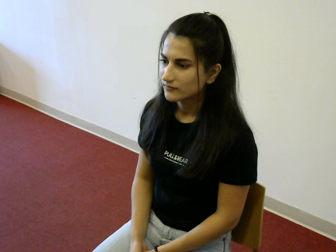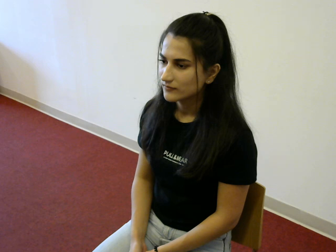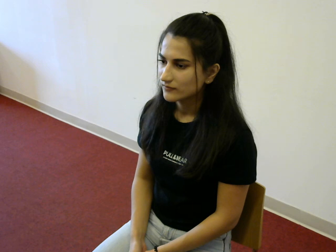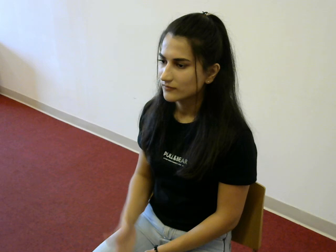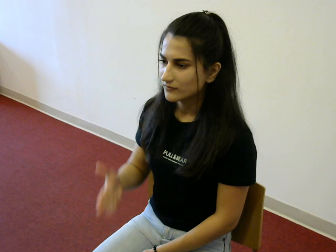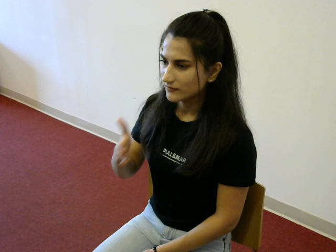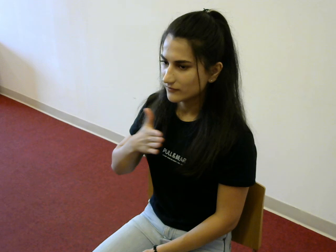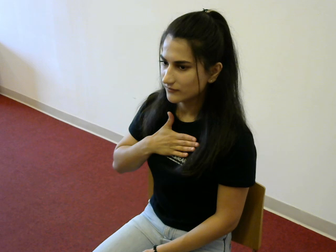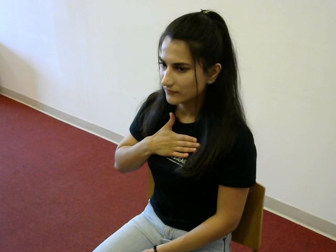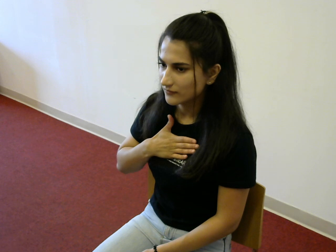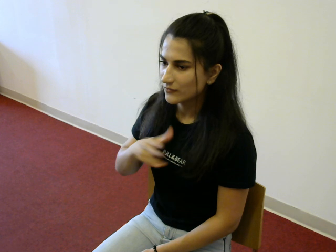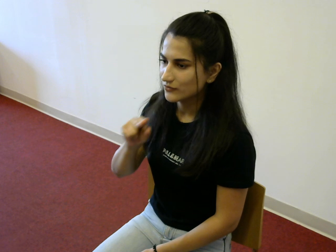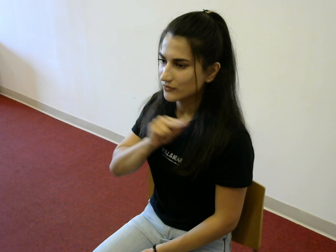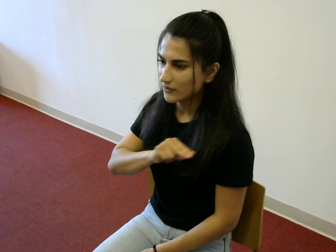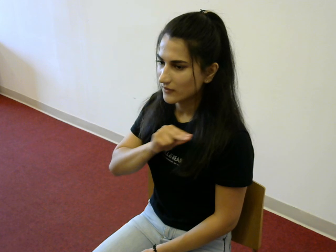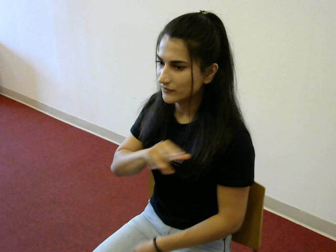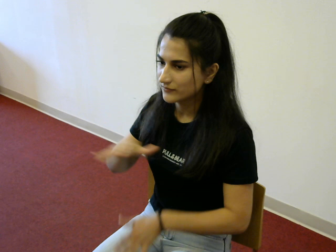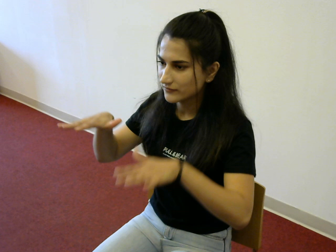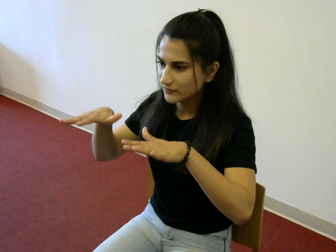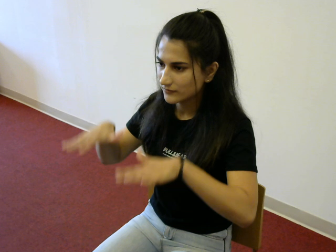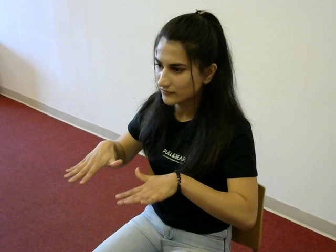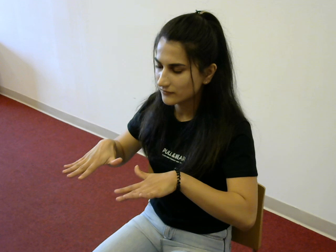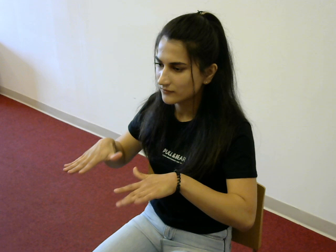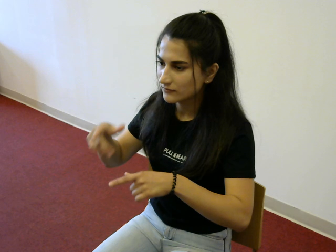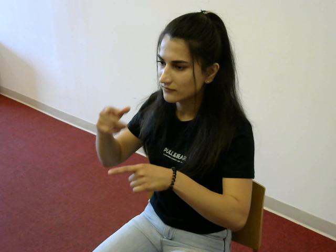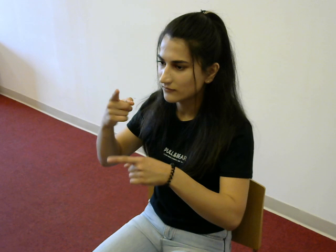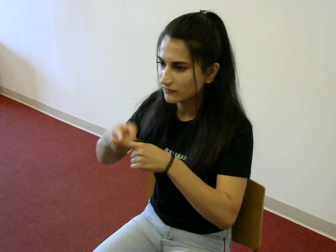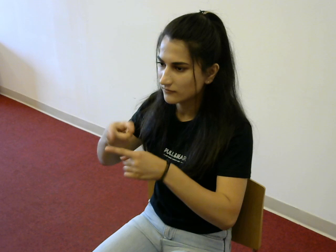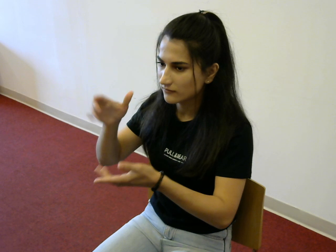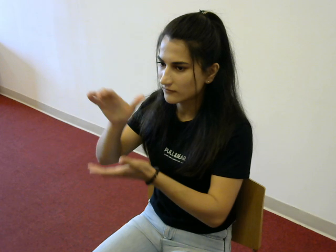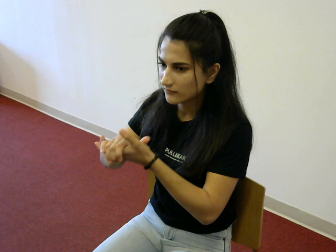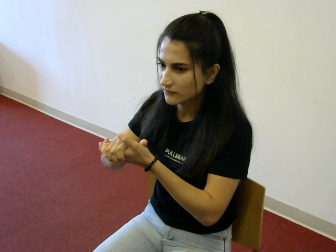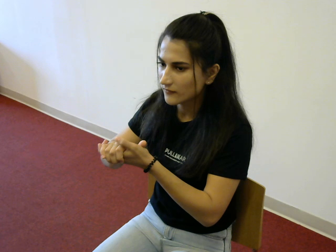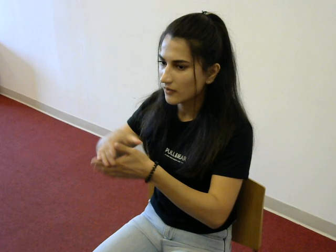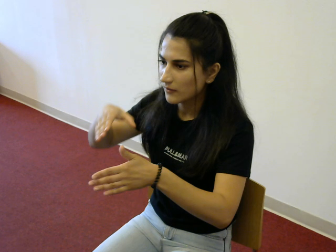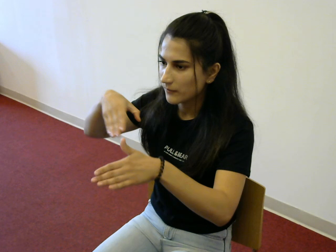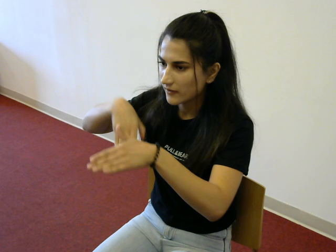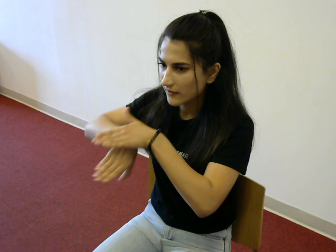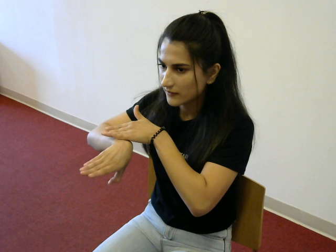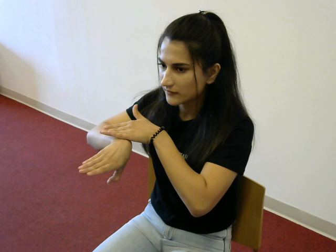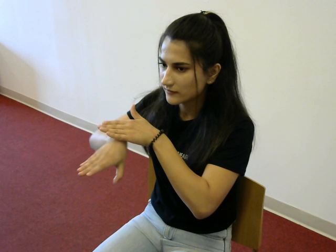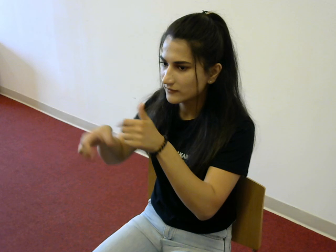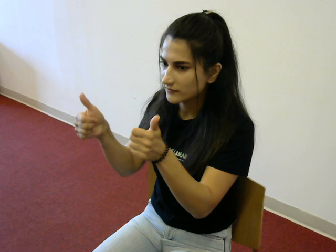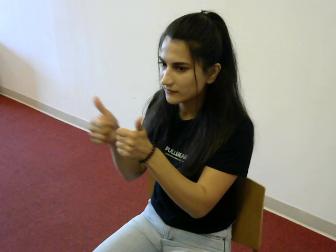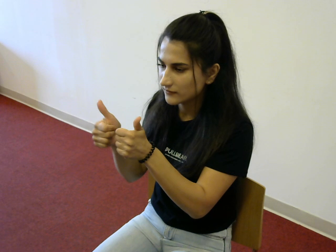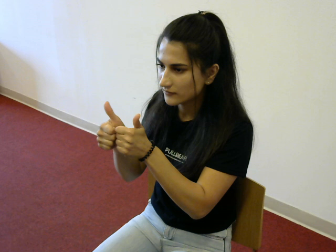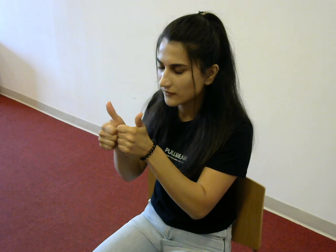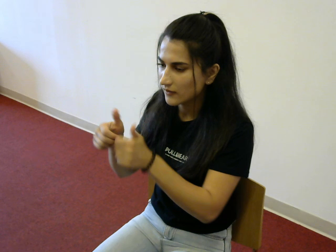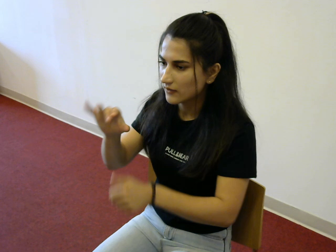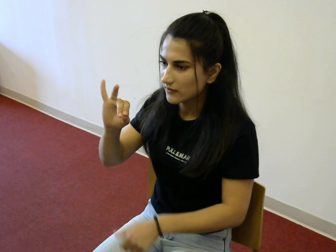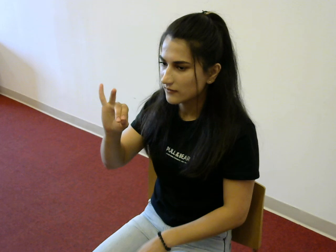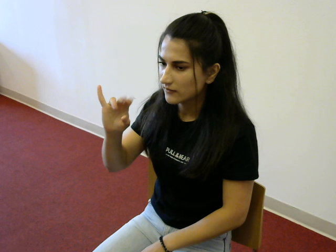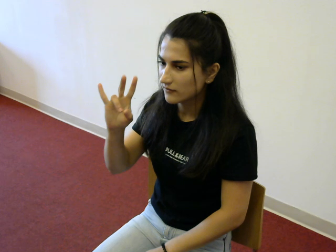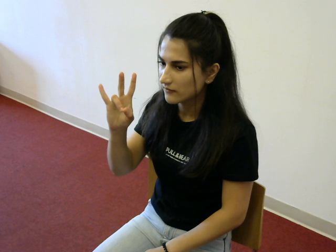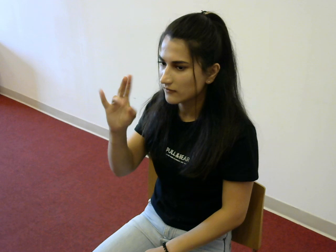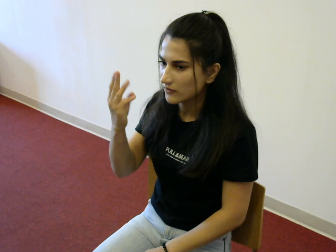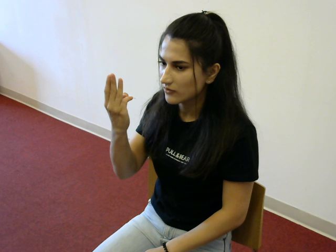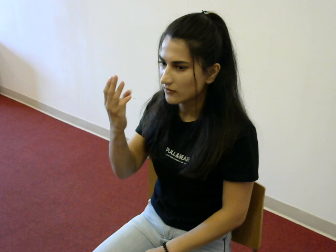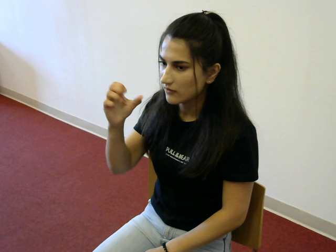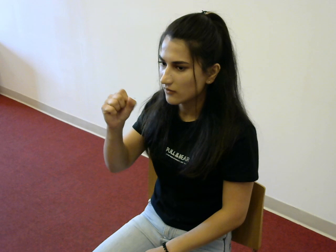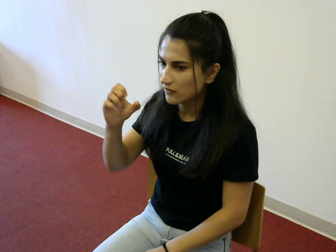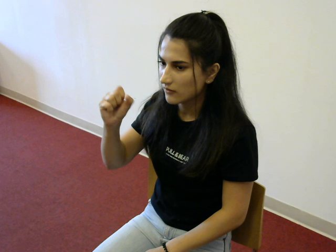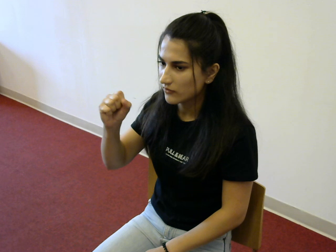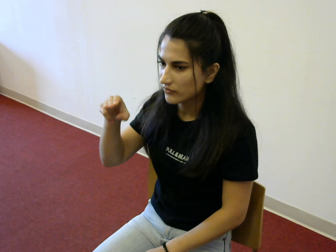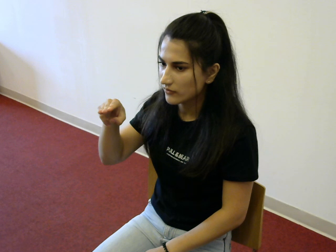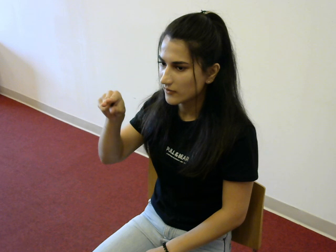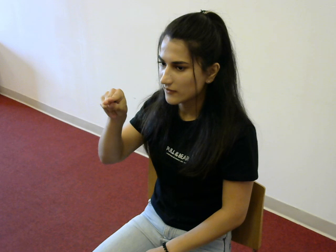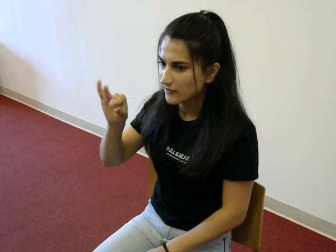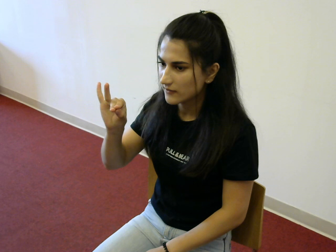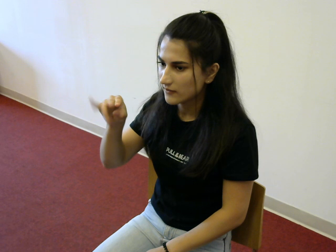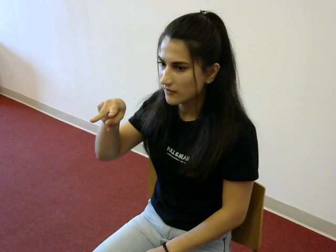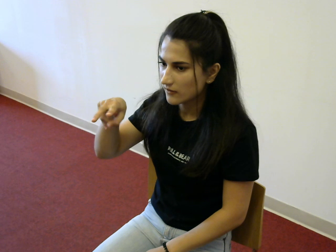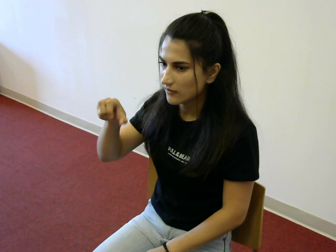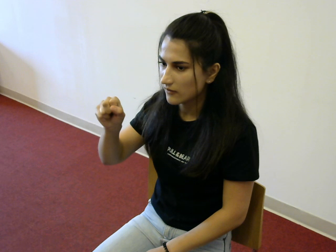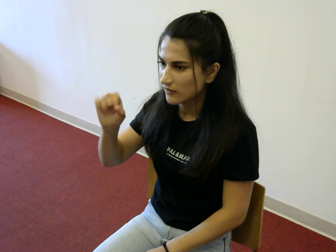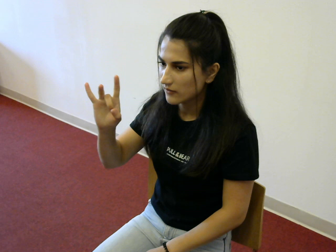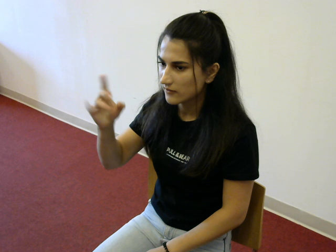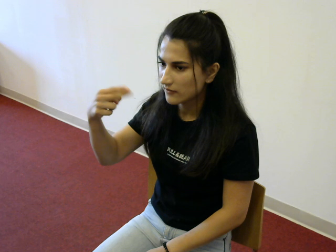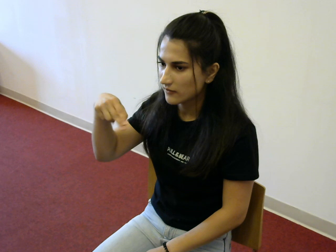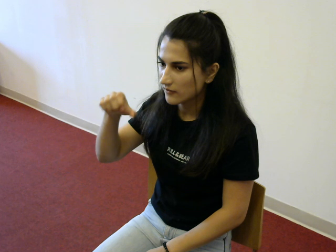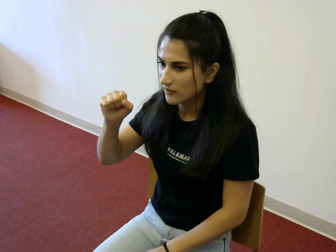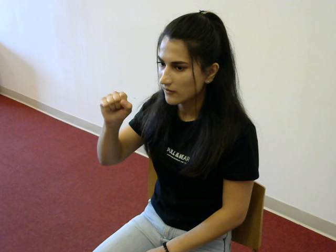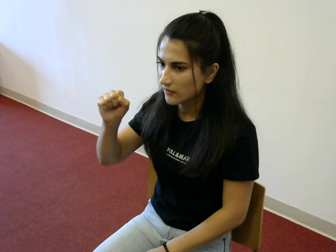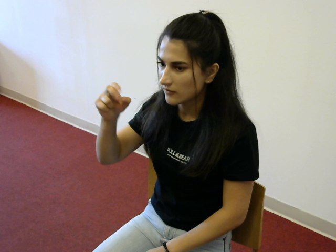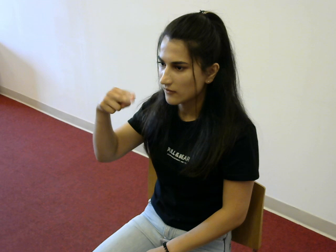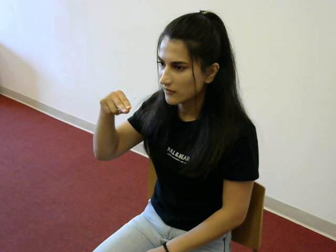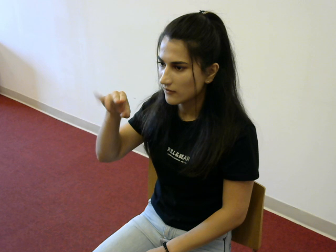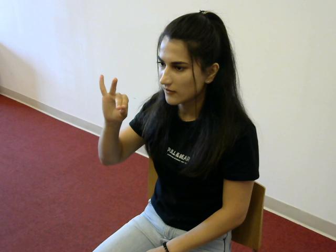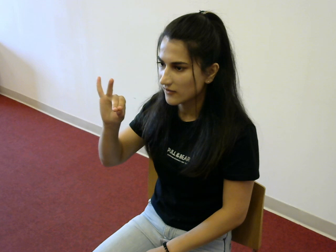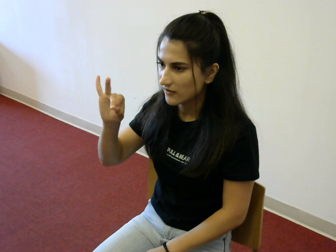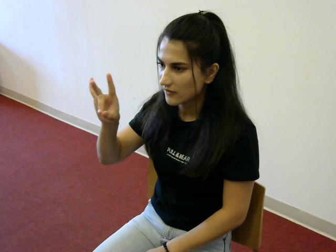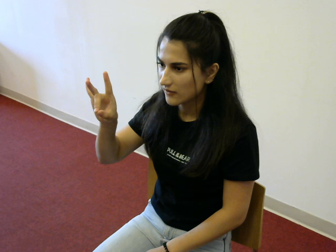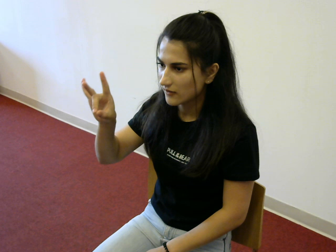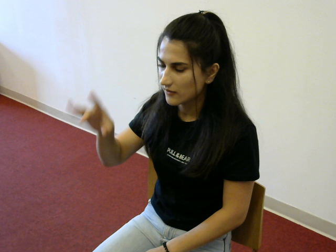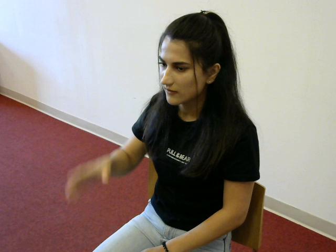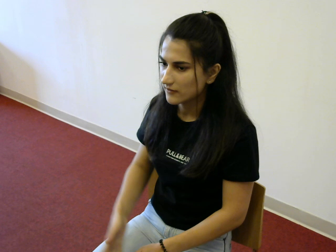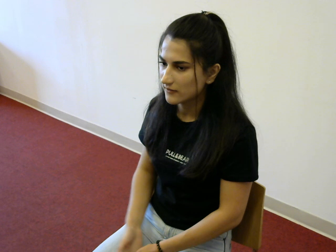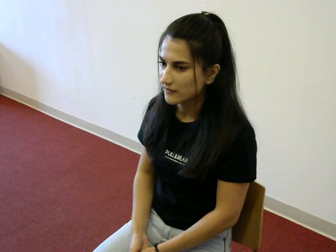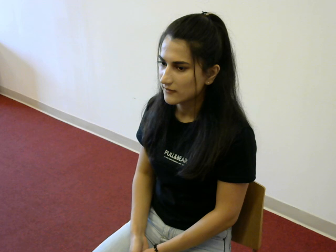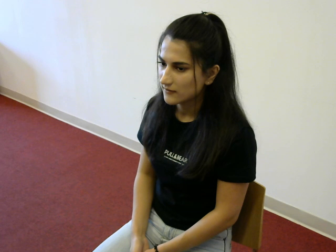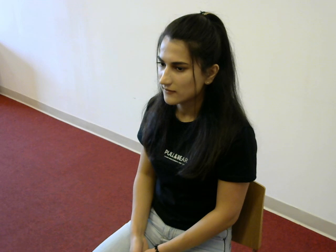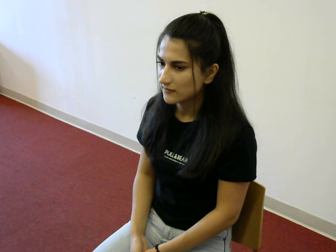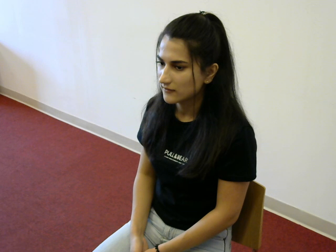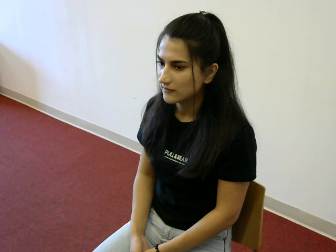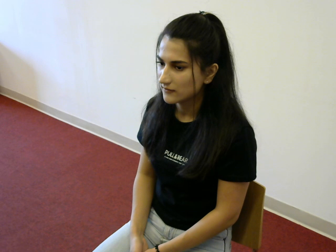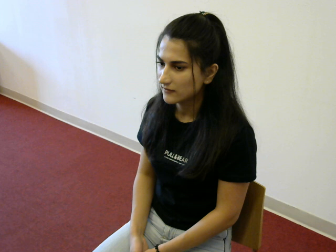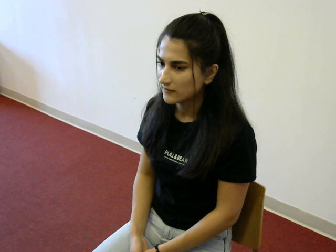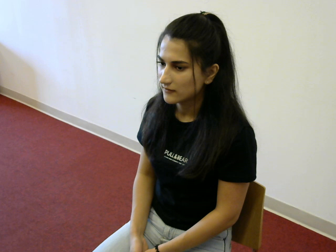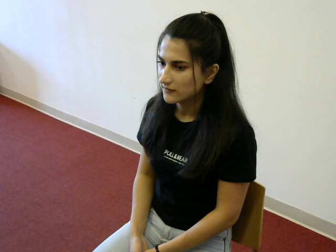Mənim iş yerim İnşaatçılar metrosunun yanındadadır